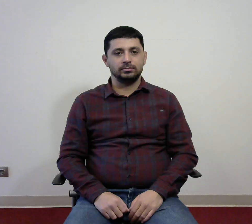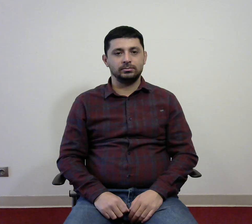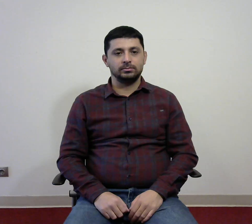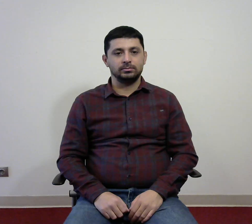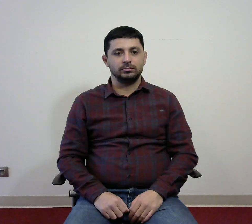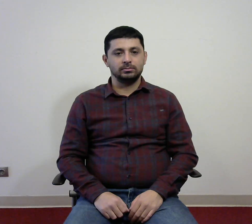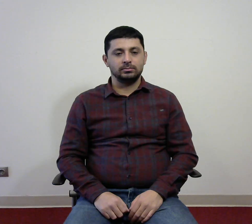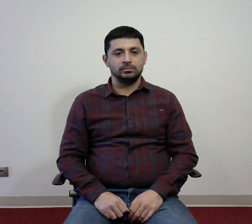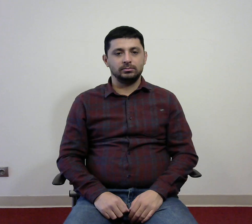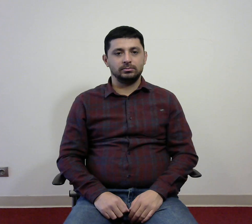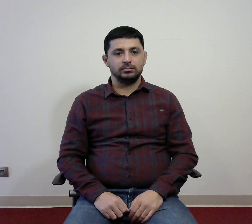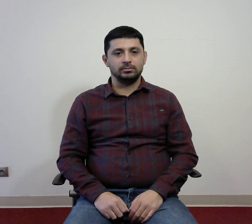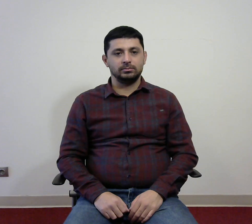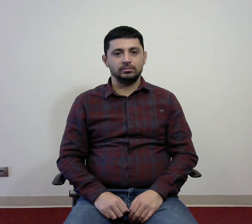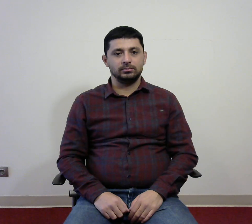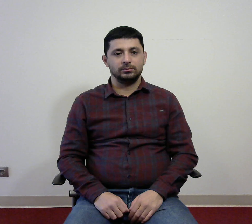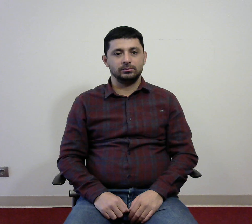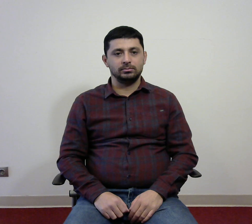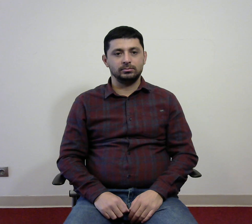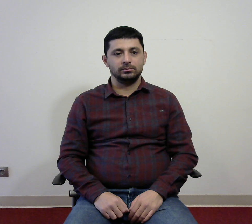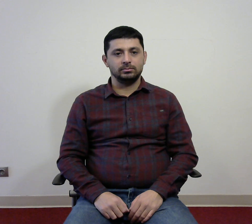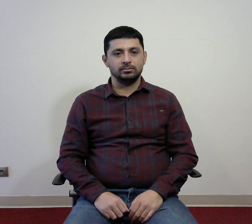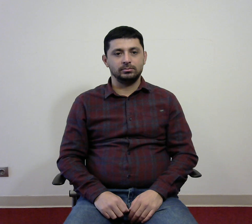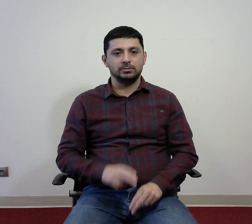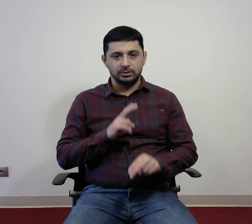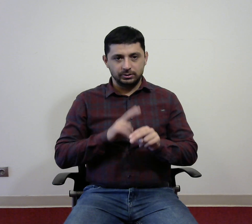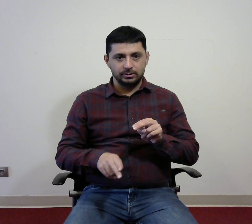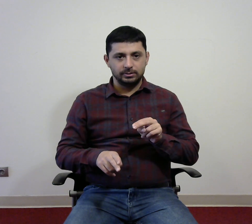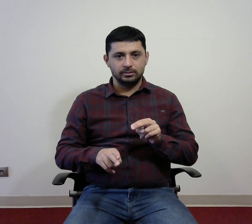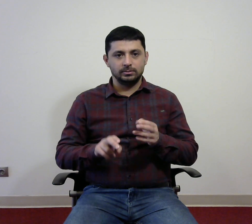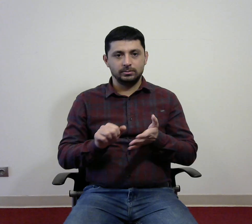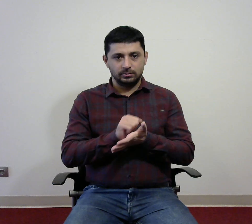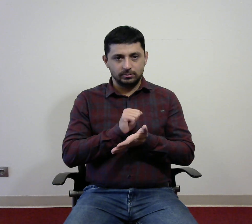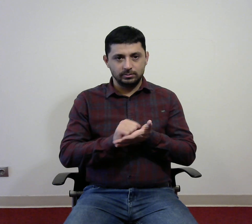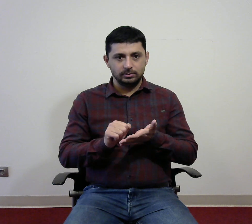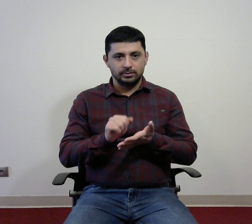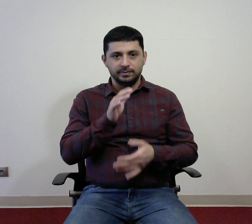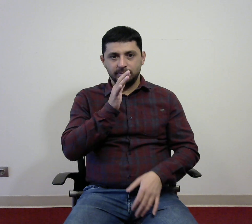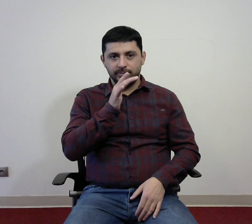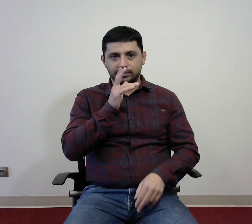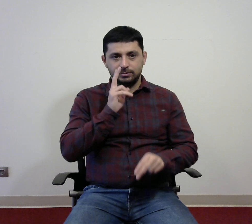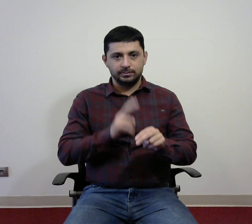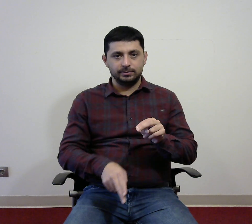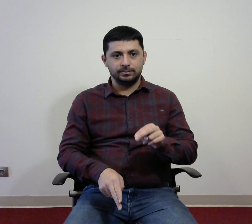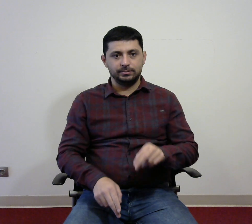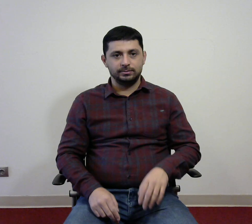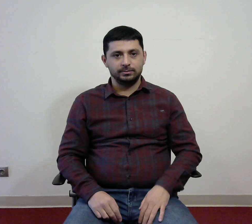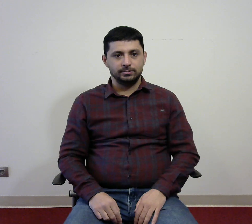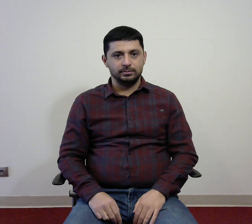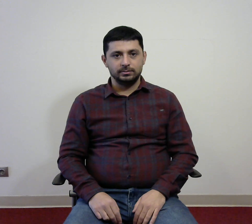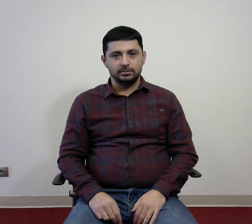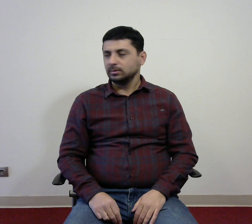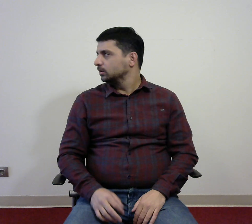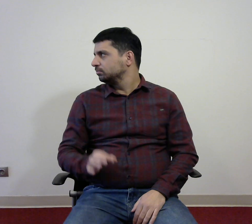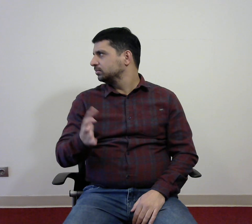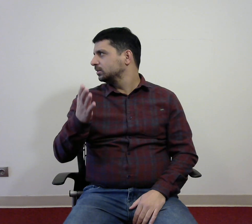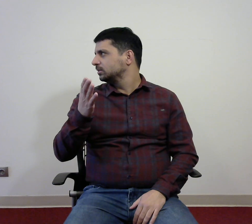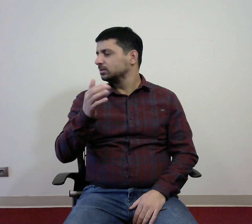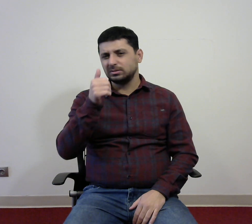İtmiş sənədin vaxtı bitib